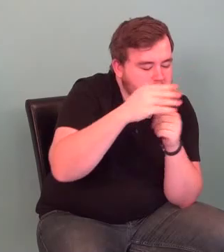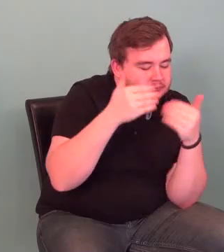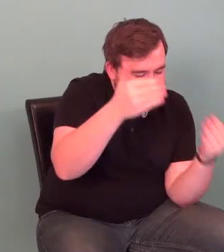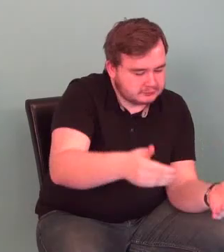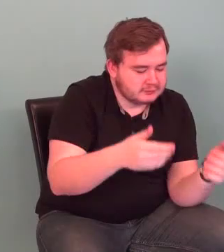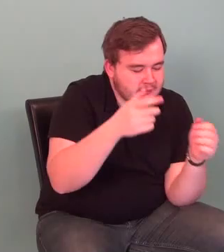Następny.